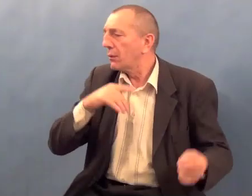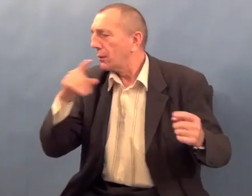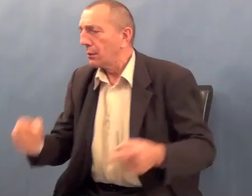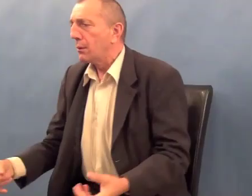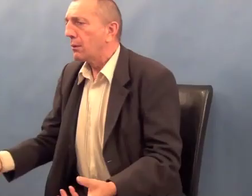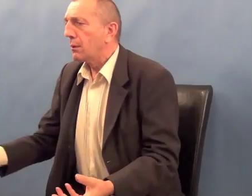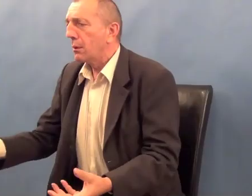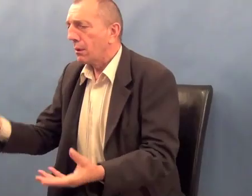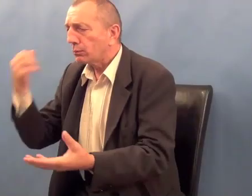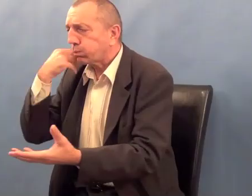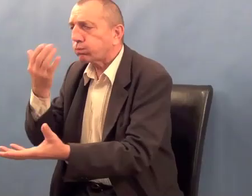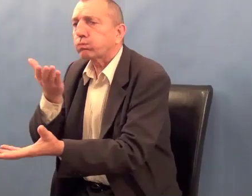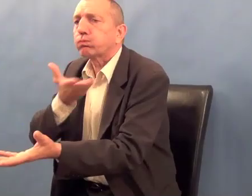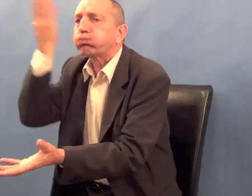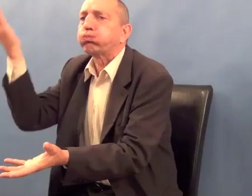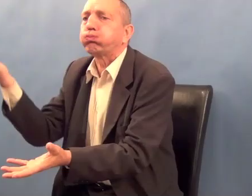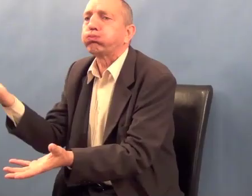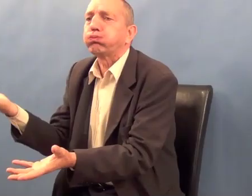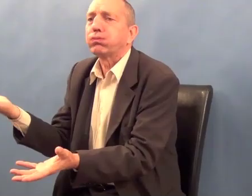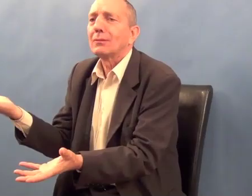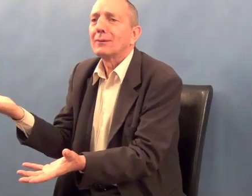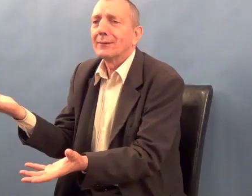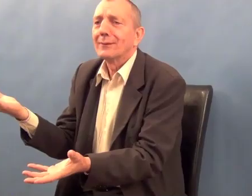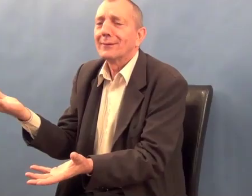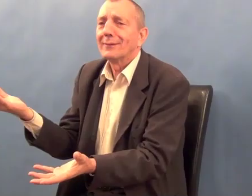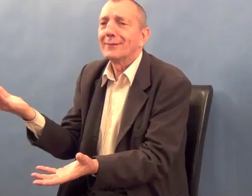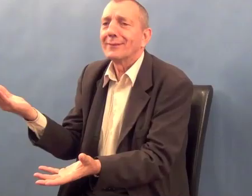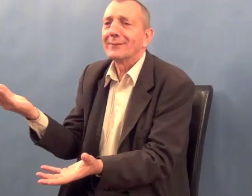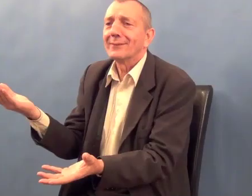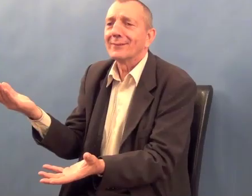Pani przychodzi i patrzy, że jabłek nie ma i miska jest pusta.